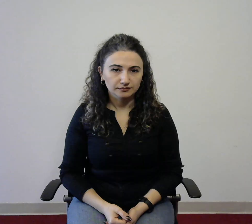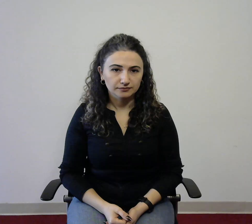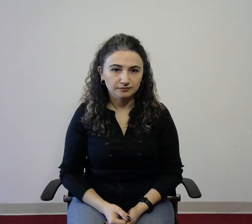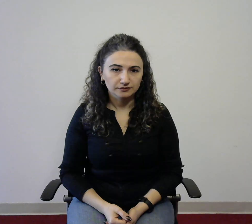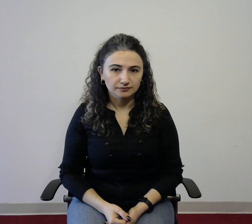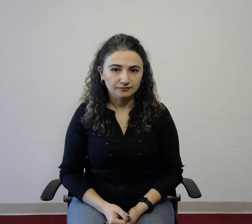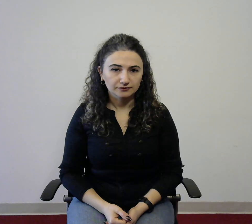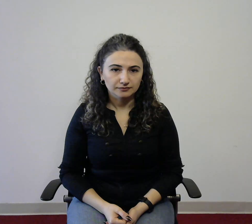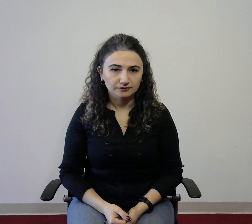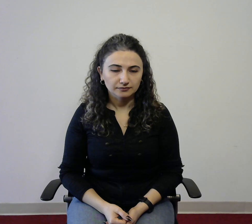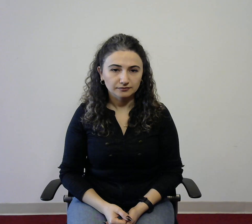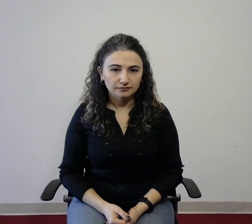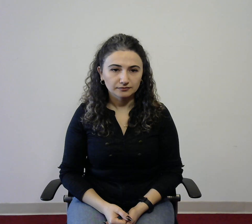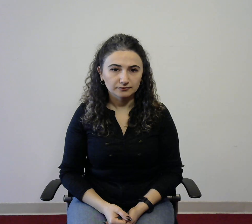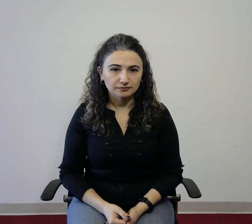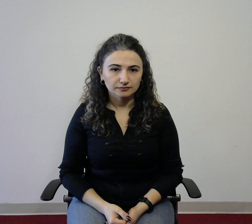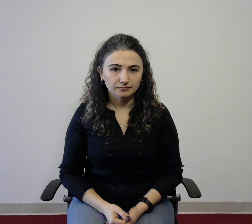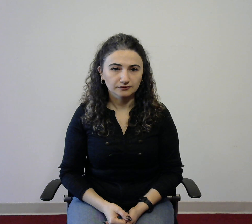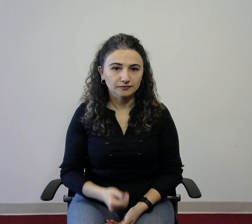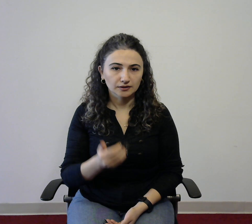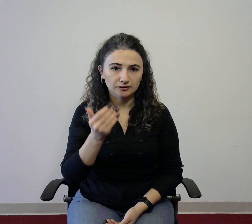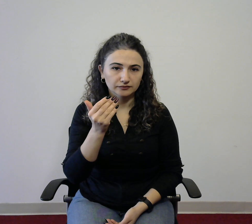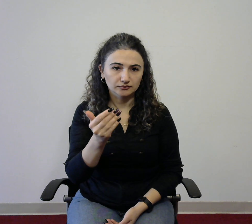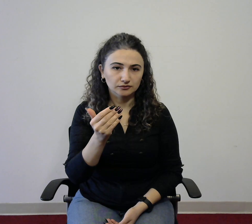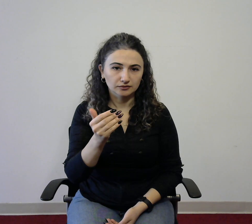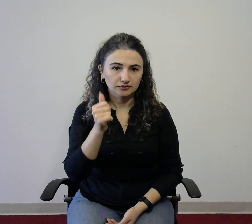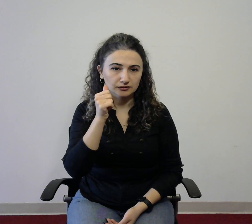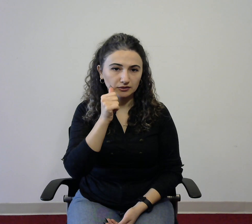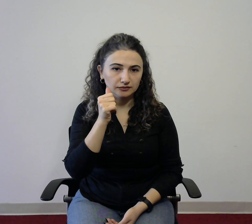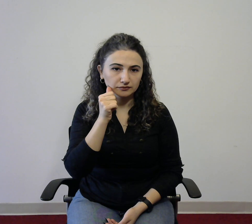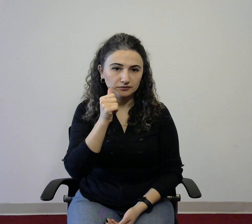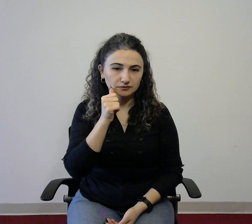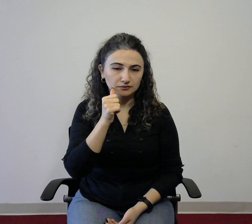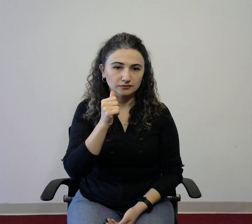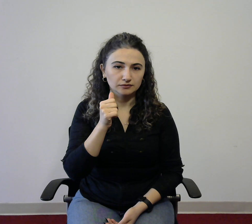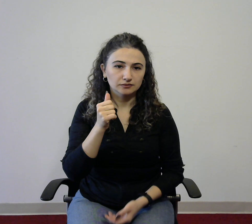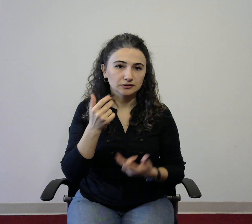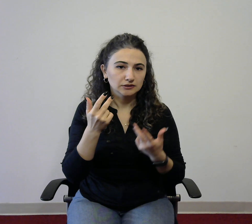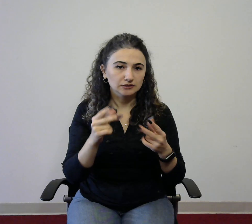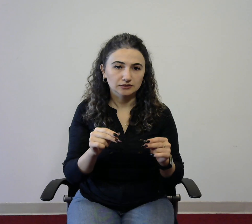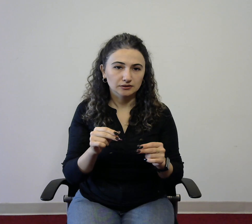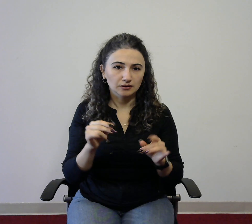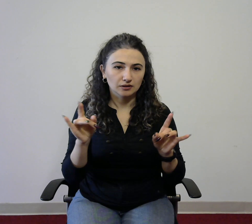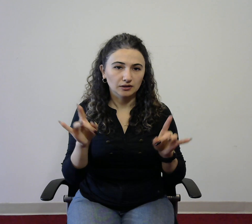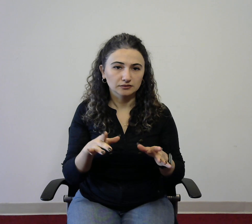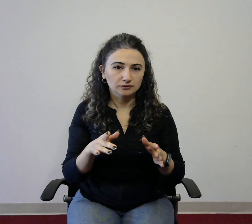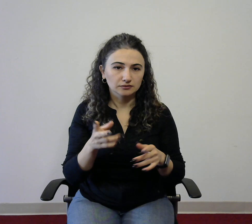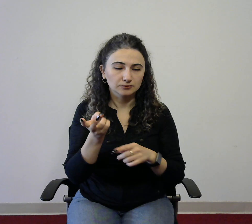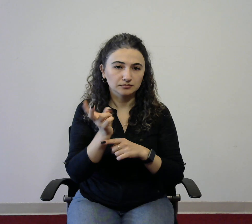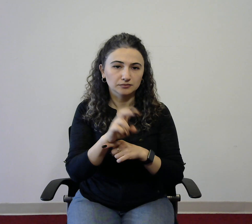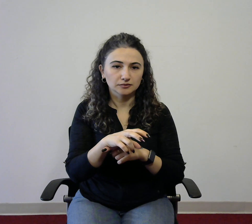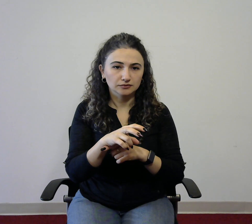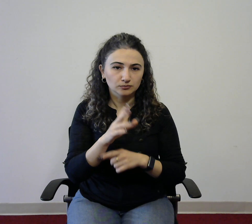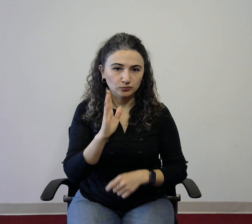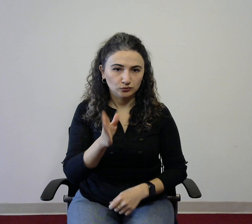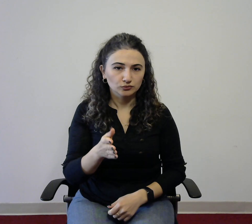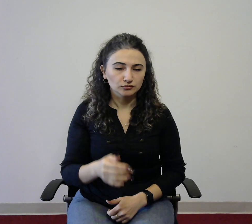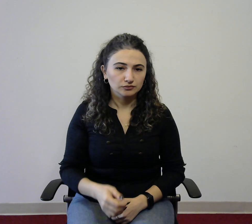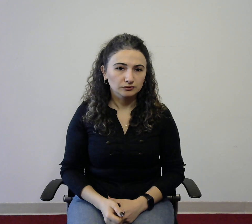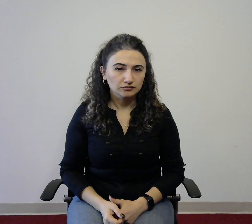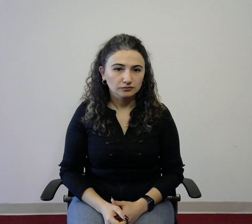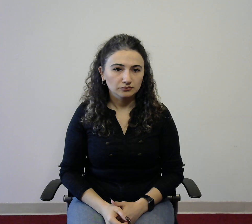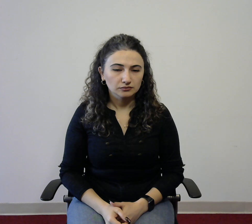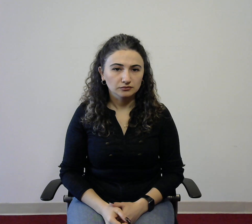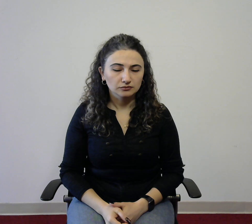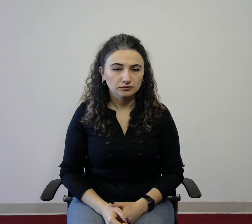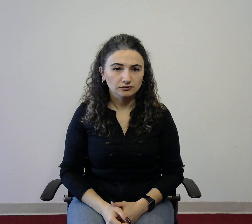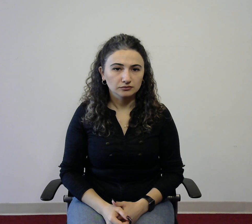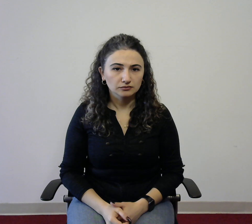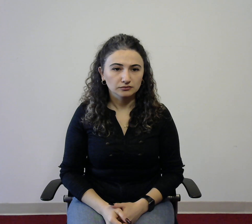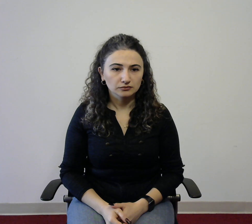Siz sabah hansı restorana gedəcəksiniz?